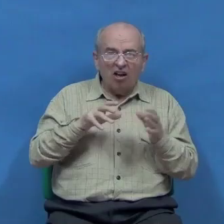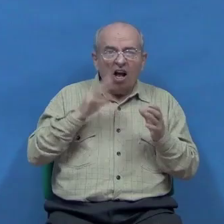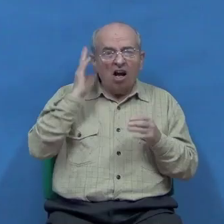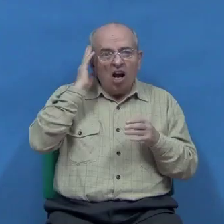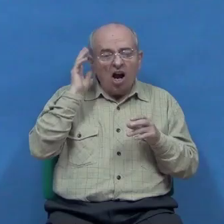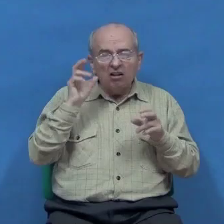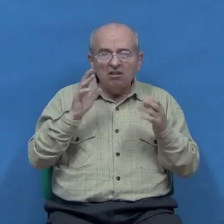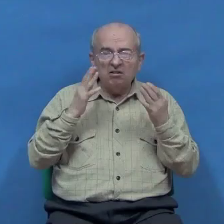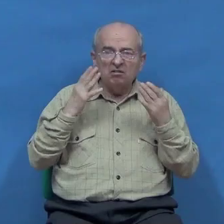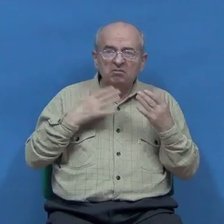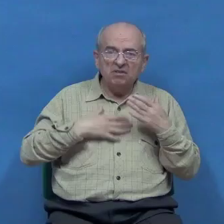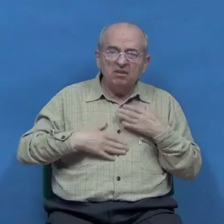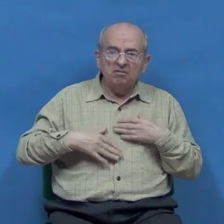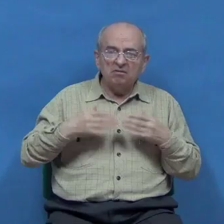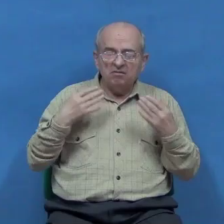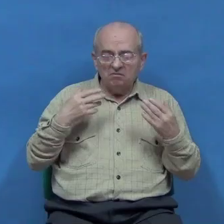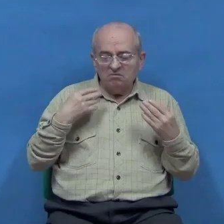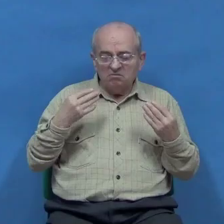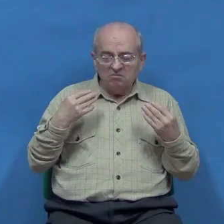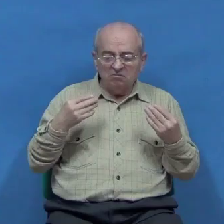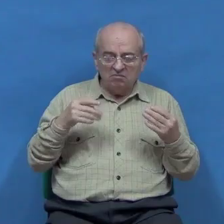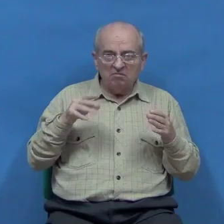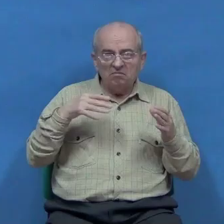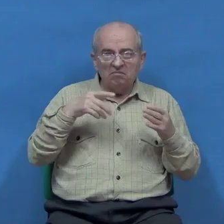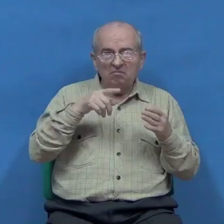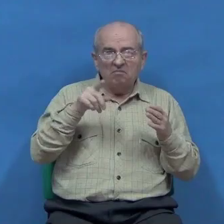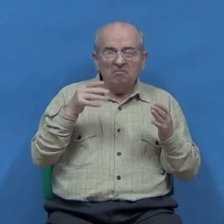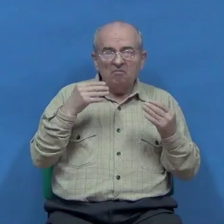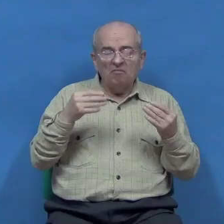Hotel przyjemny, wspaniały.